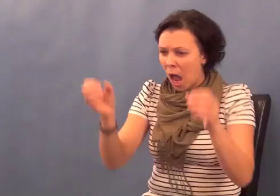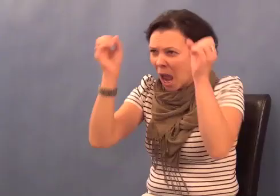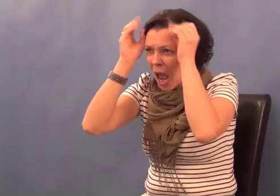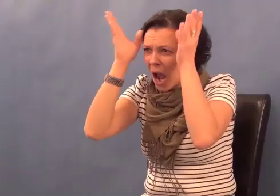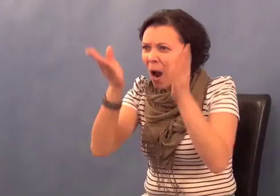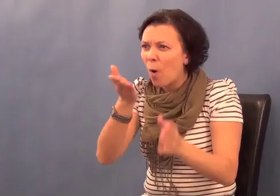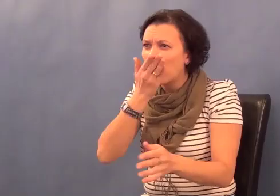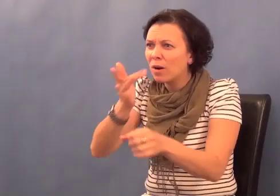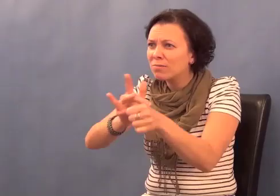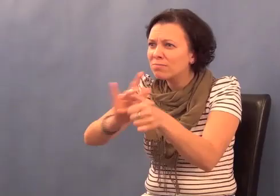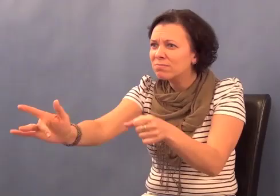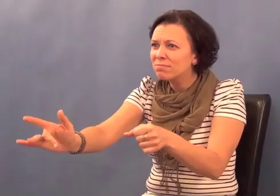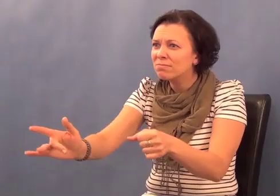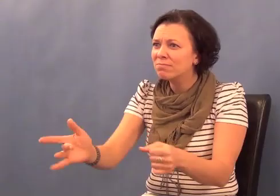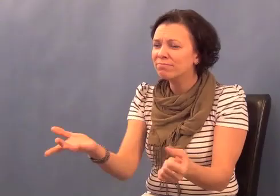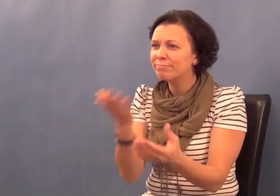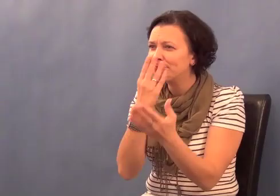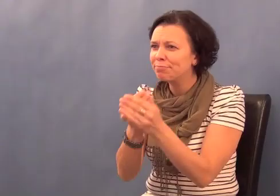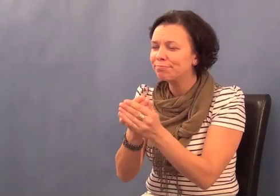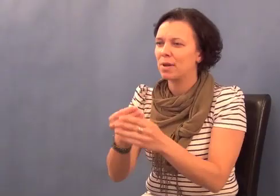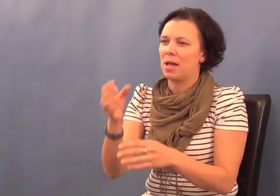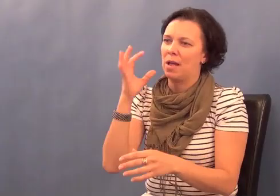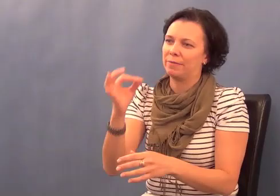Wraca i jest w szoku, nie ma nic w misce, pusto, zniknęło.